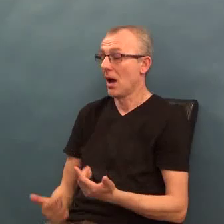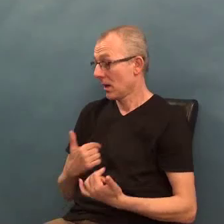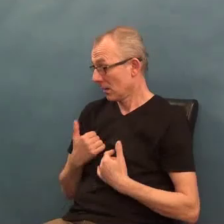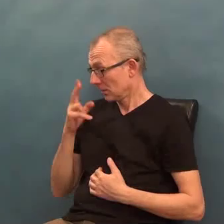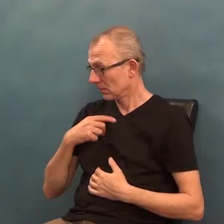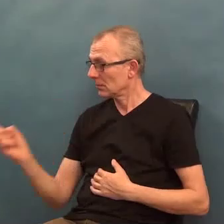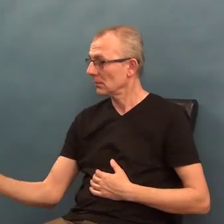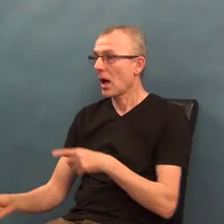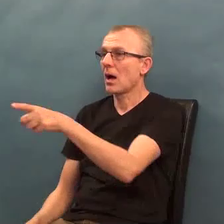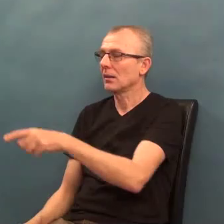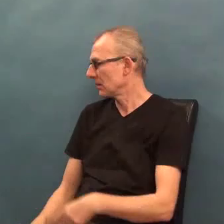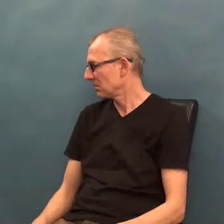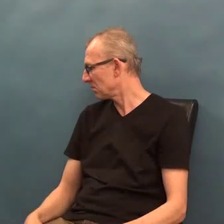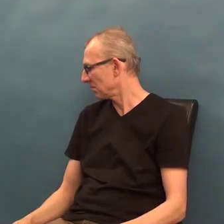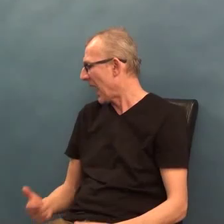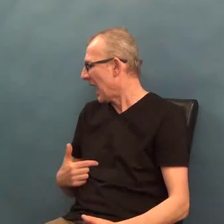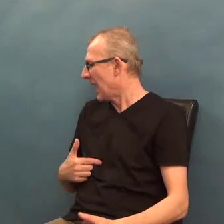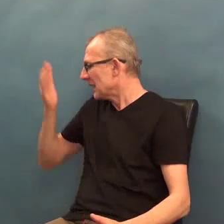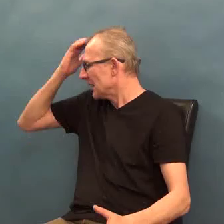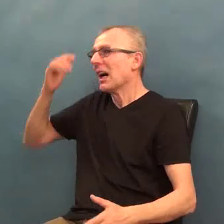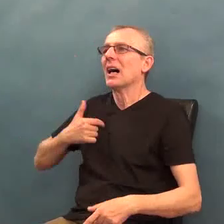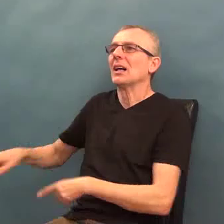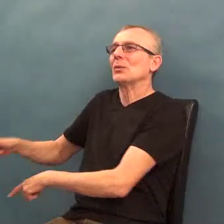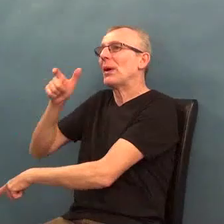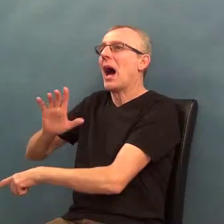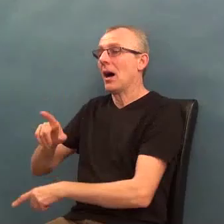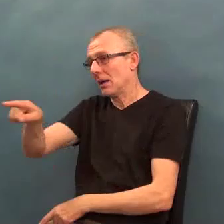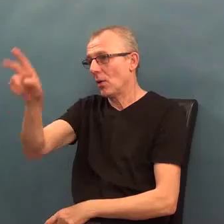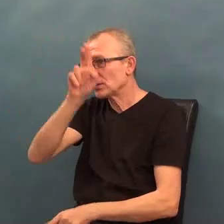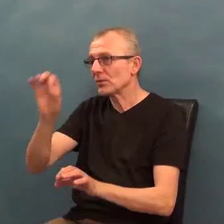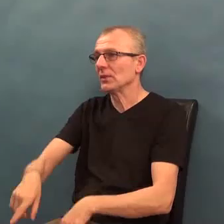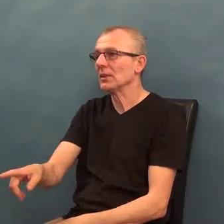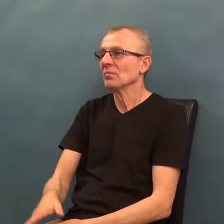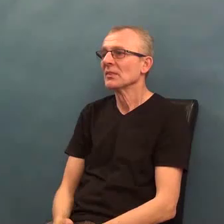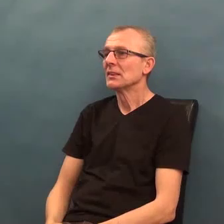Ja krzyczę, że nie wolno, a ty to lekceważysz. Jak coś złego zrobisz albo staniesz się chuliganem, to ich wina? Nie, wina leży po stronie rodziców.